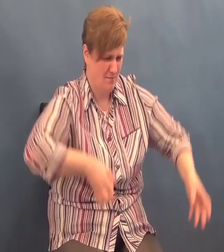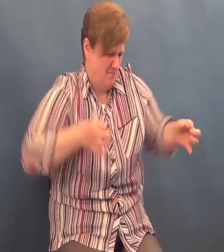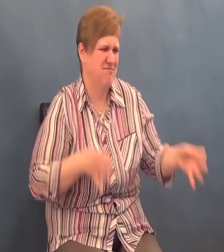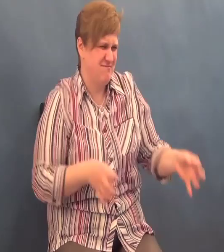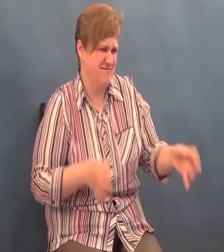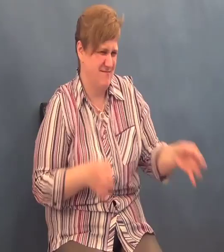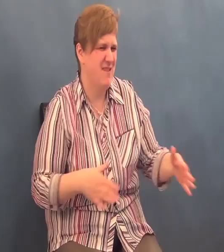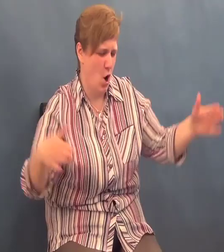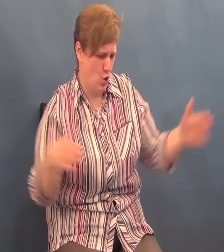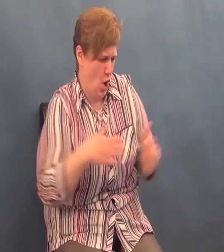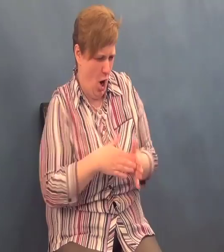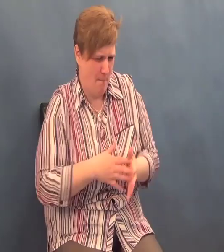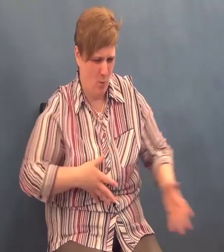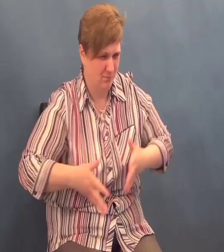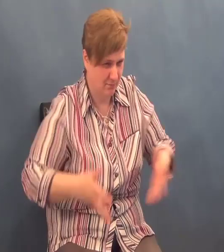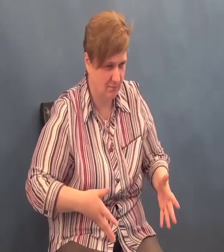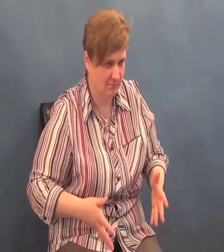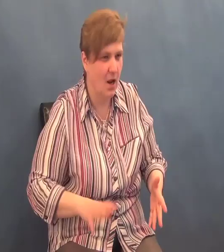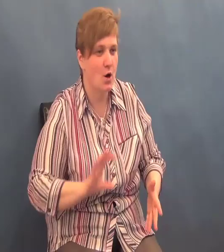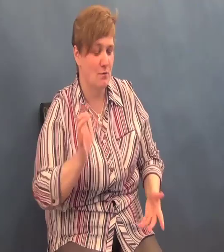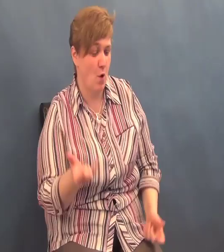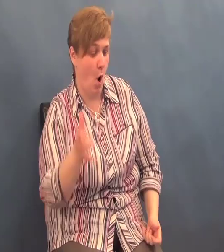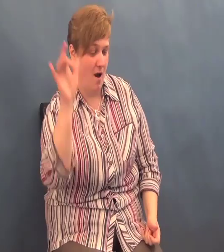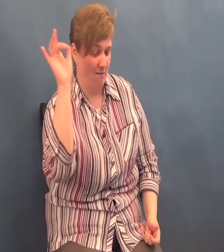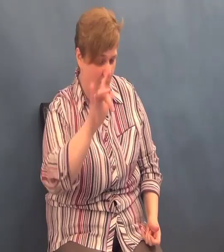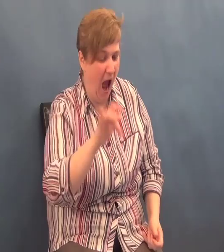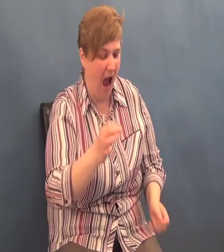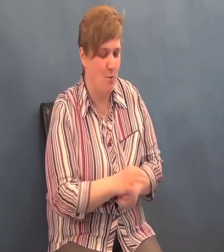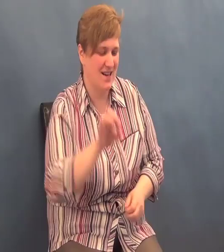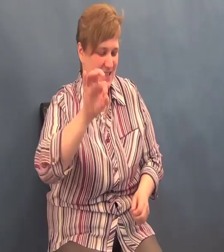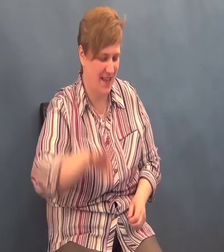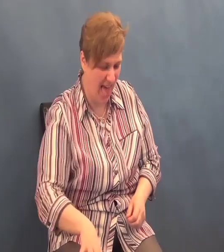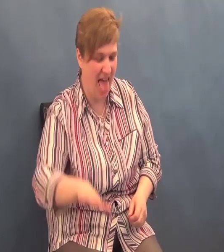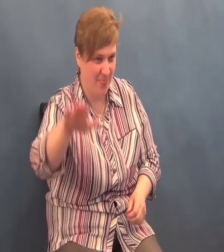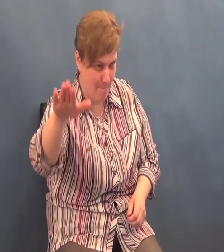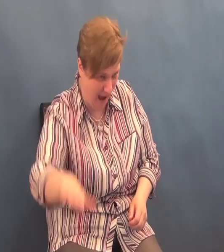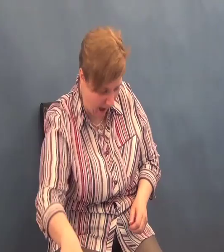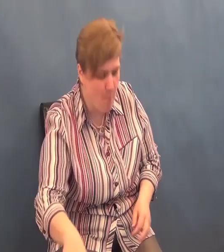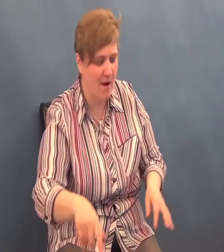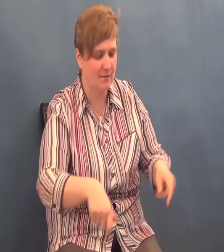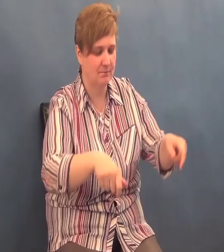Potem biegnie do domu, a w środku jego synek.